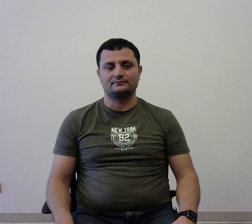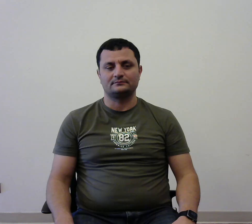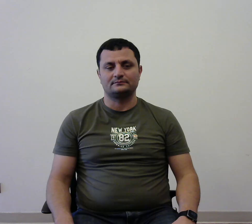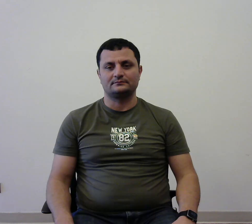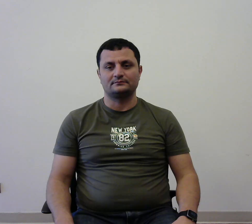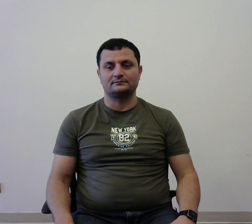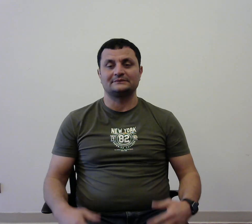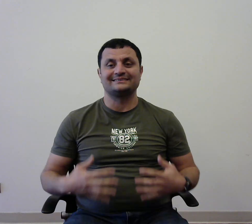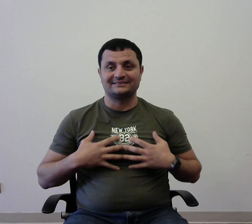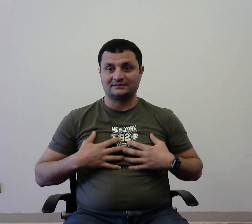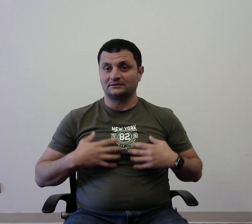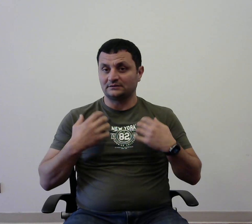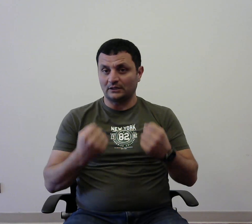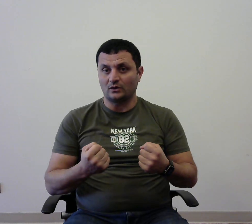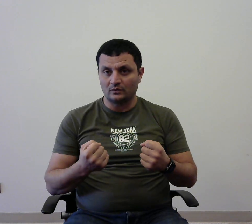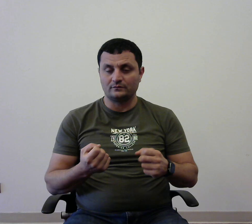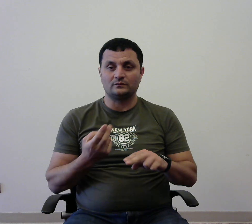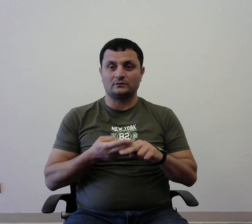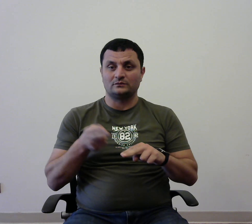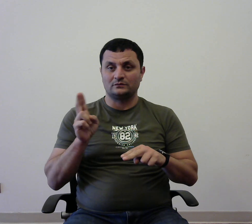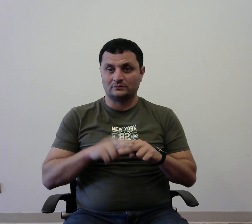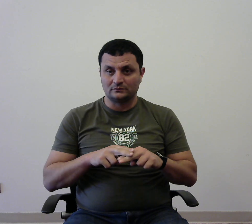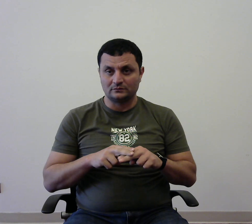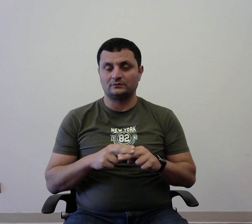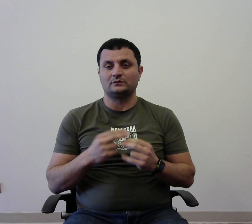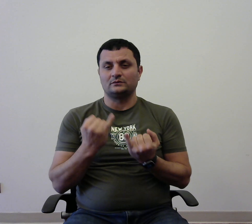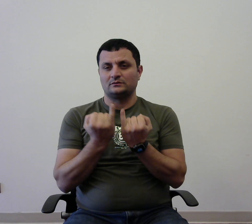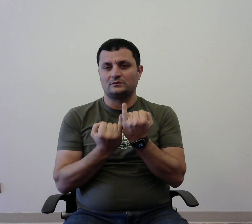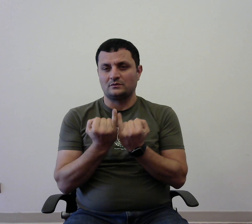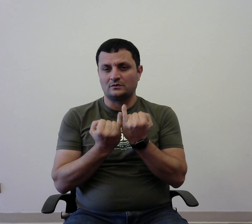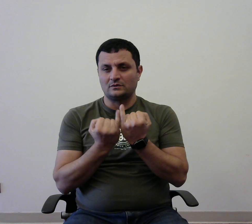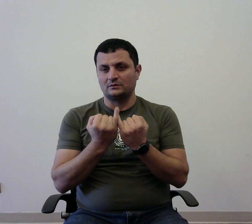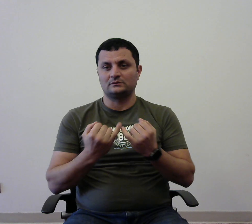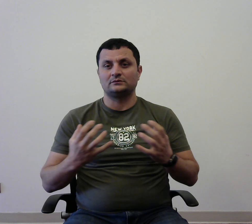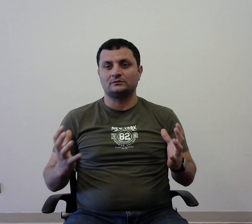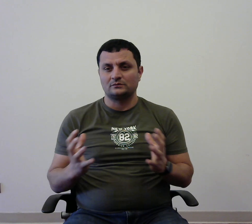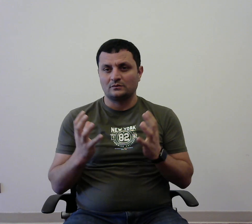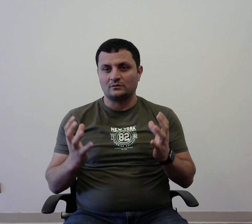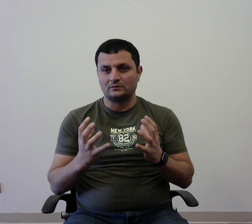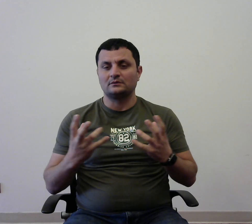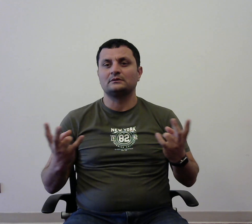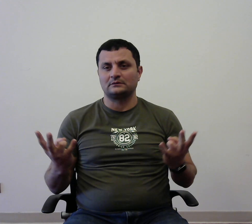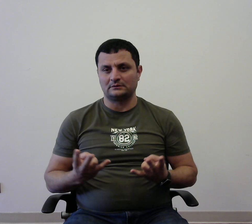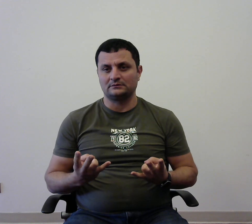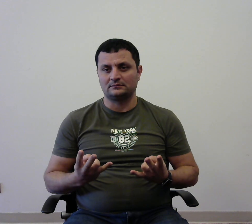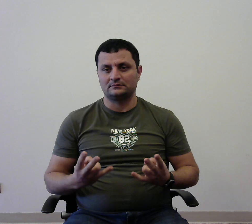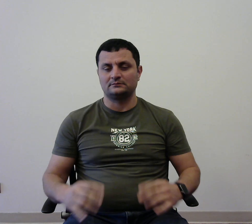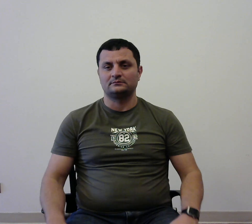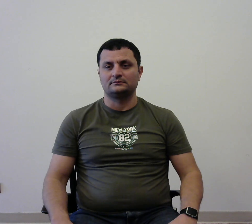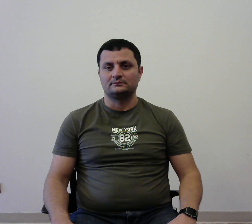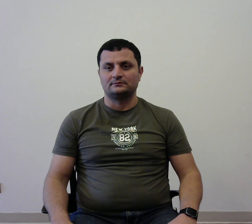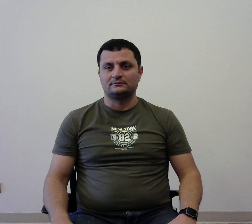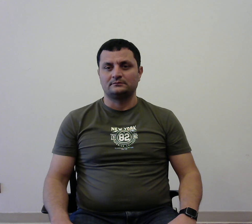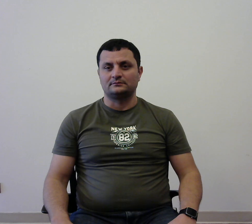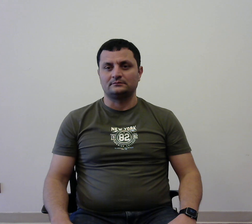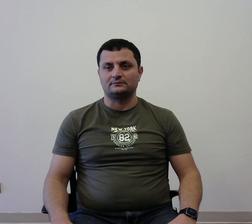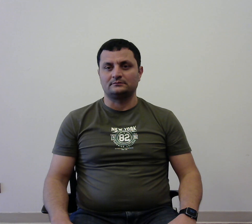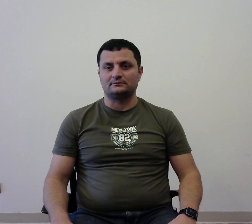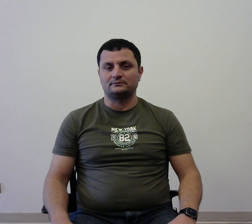Sağlamlığımız üçün bitkiləri qorumaq lazımdır